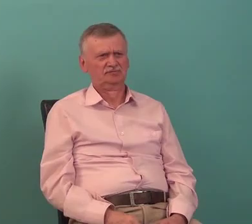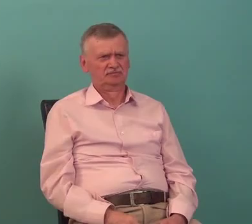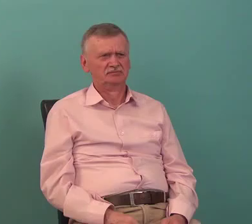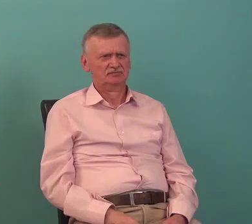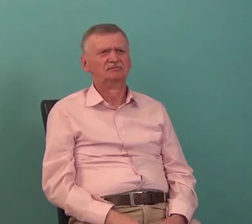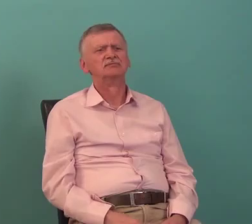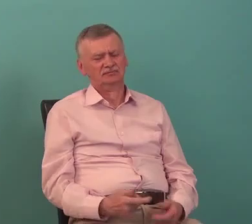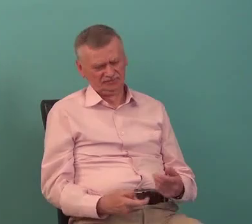Robić, tak.